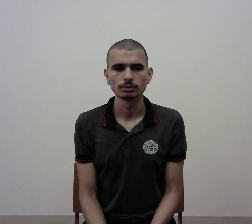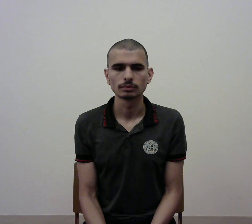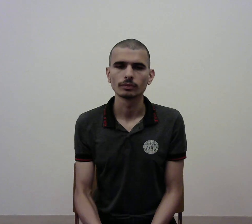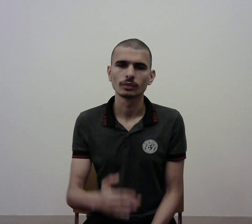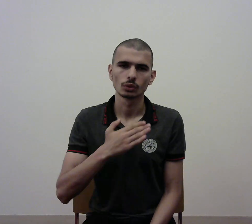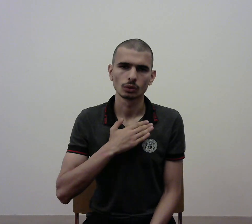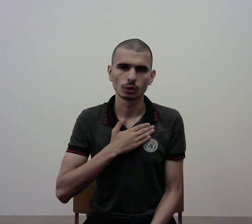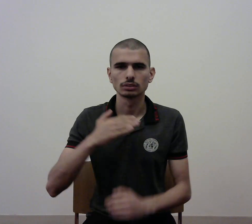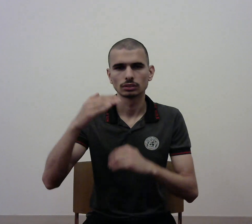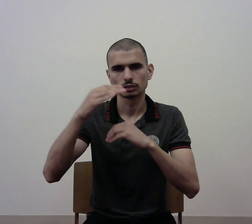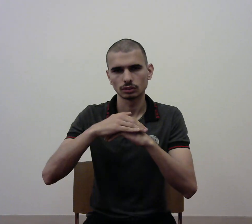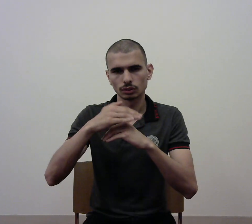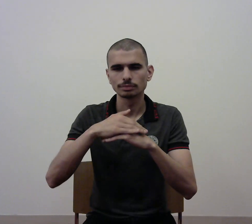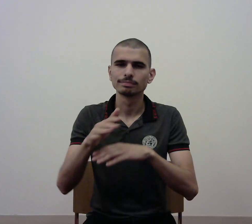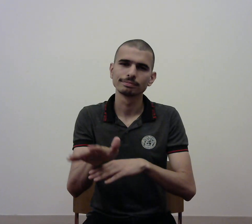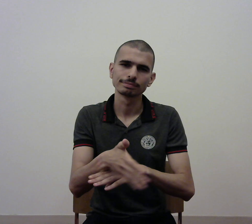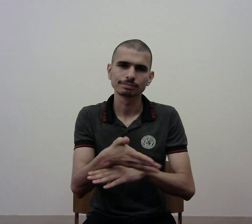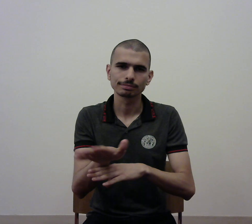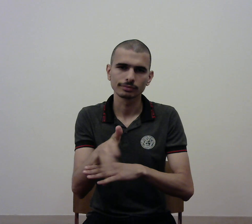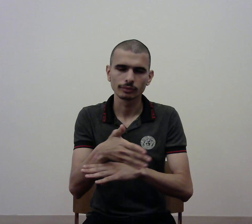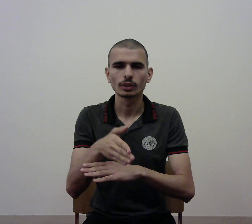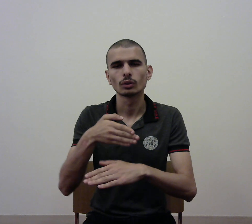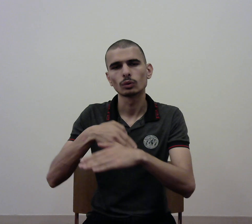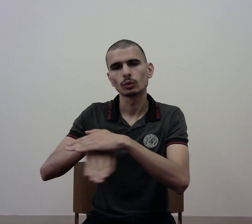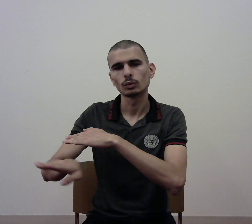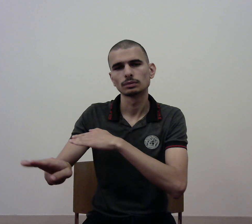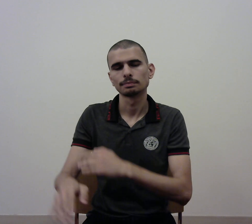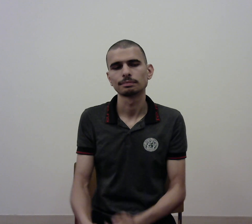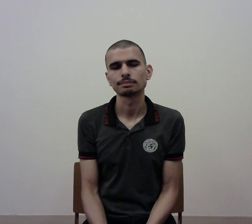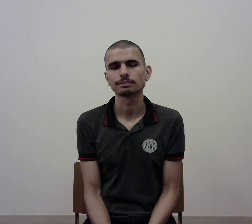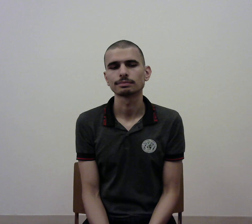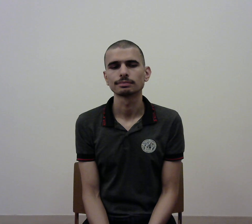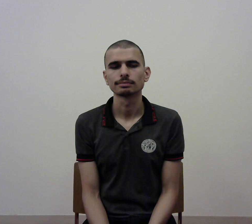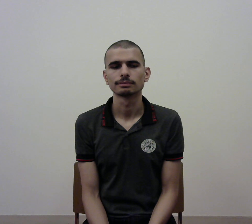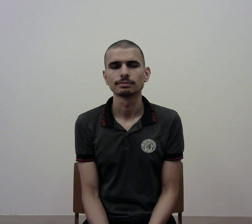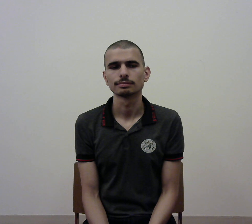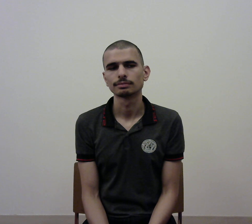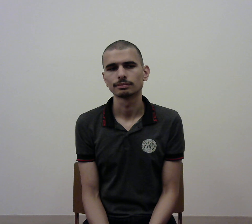Mən axşamlar gəzməyə çıxıram